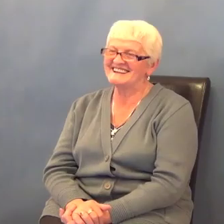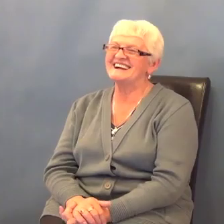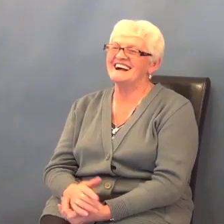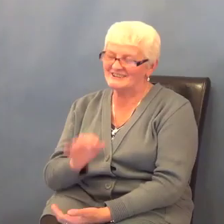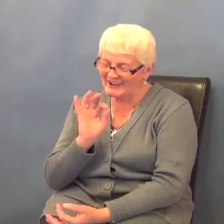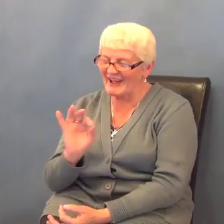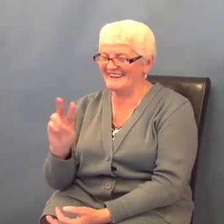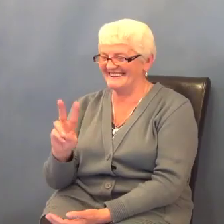Dobrze, ok.